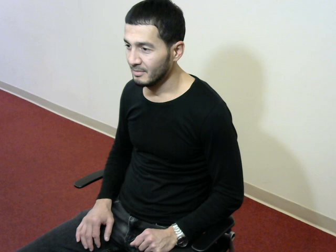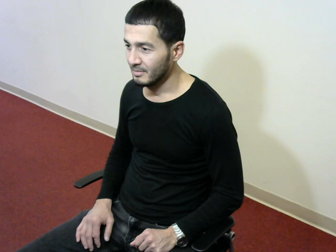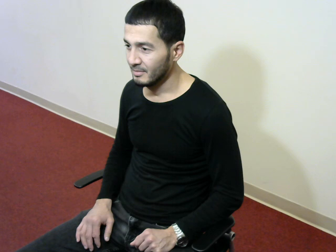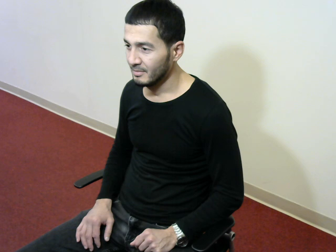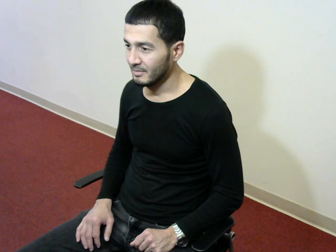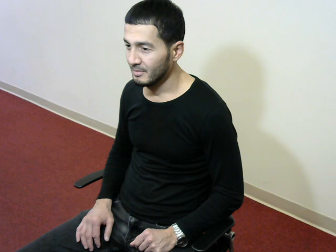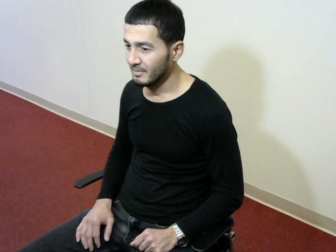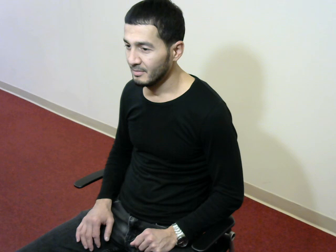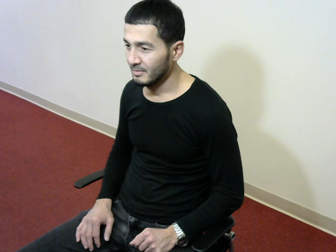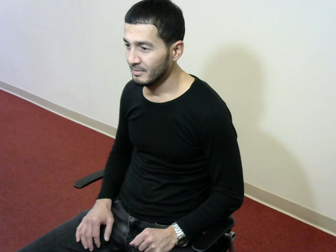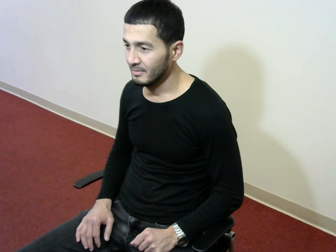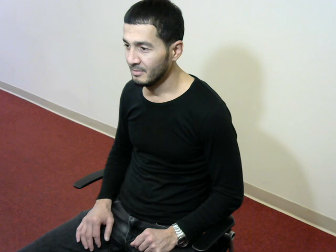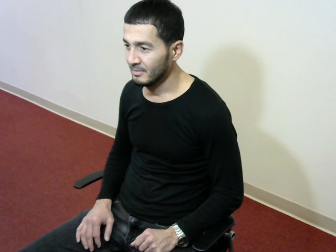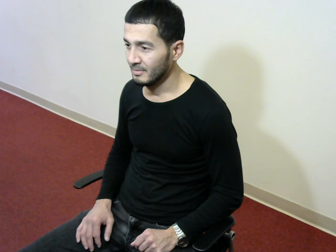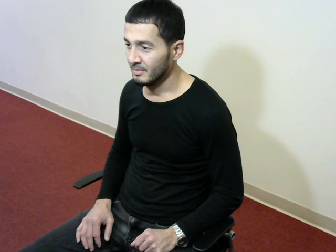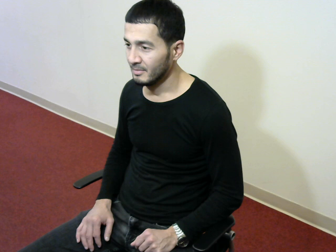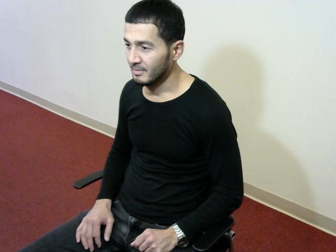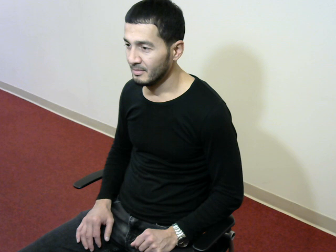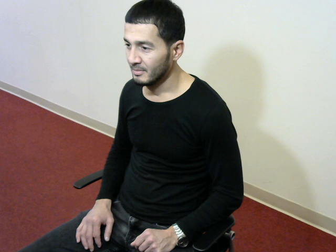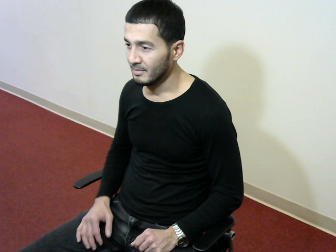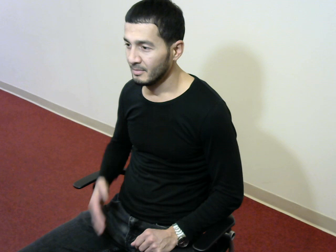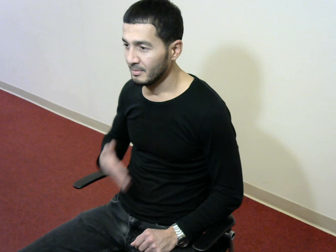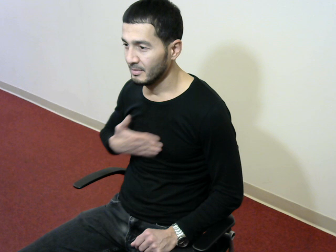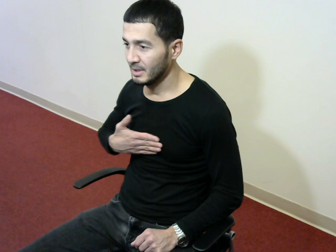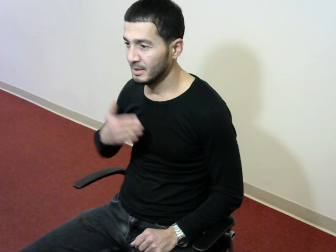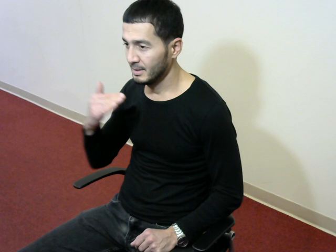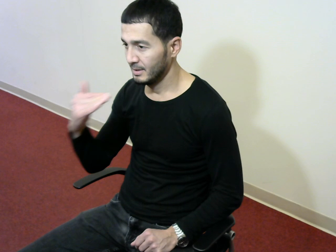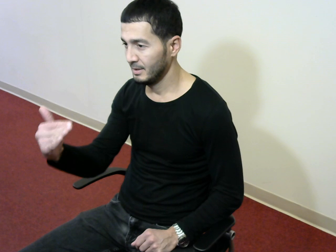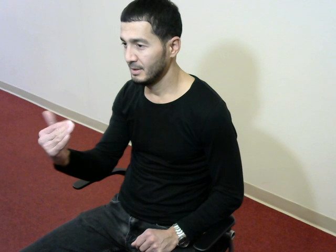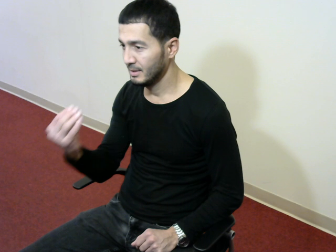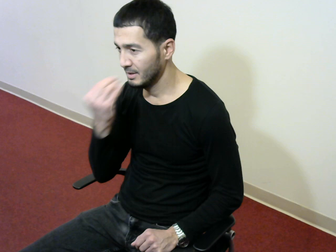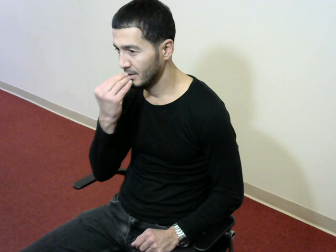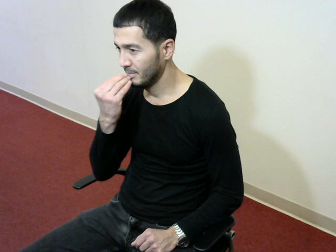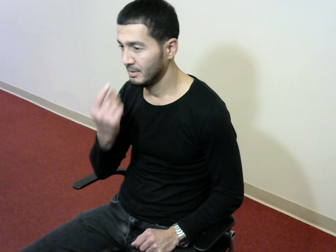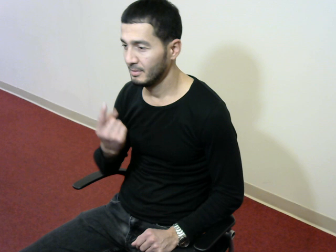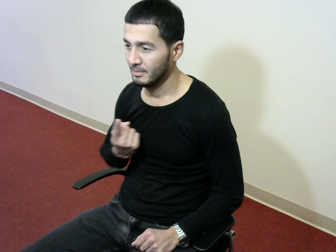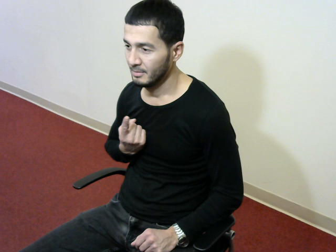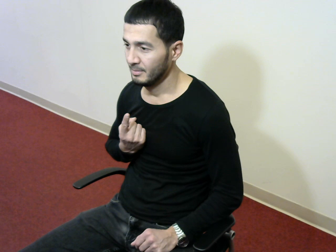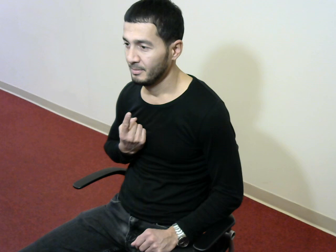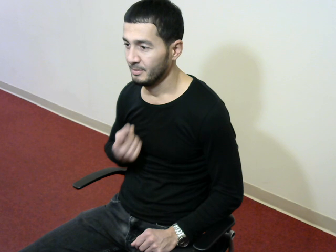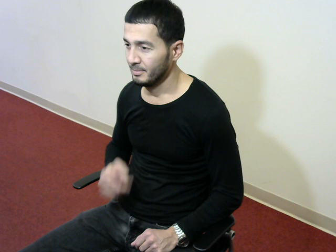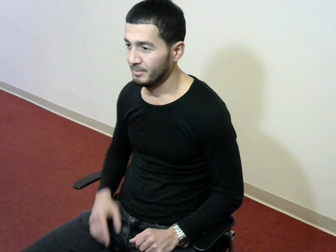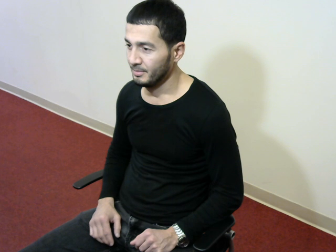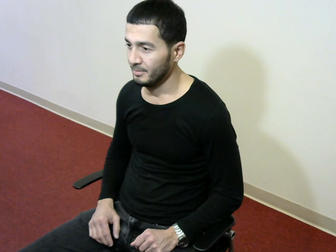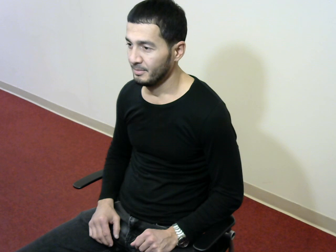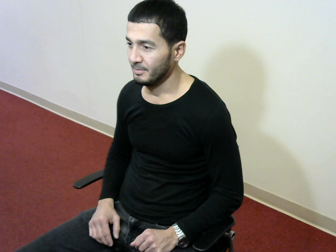Mən sizi naharda gözləyəcəm